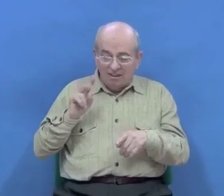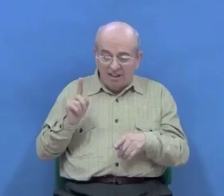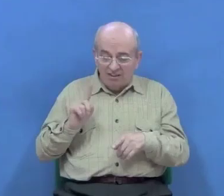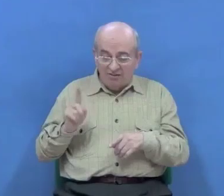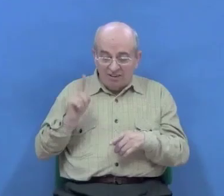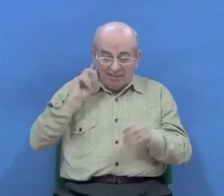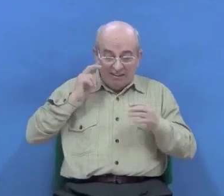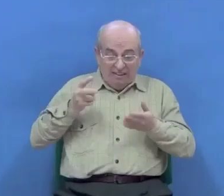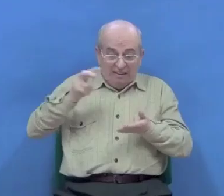Słychać dźwięk budzika.